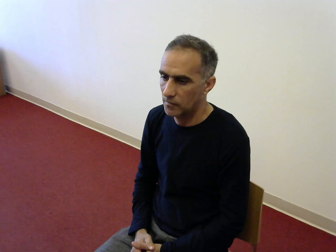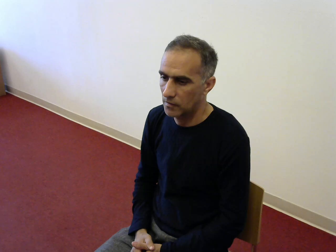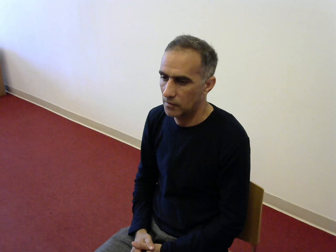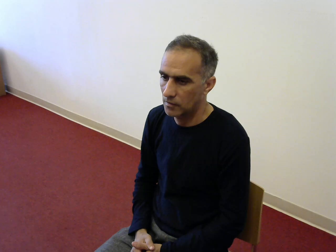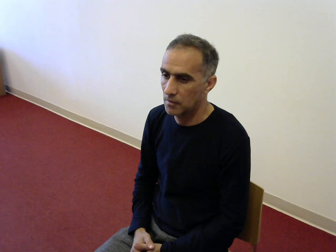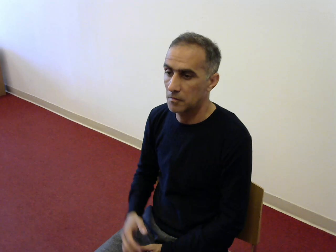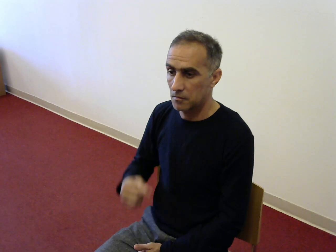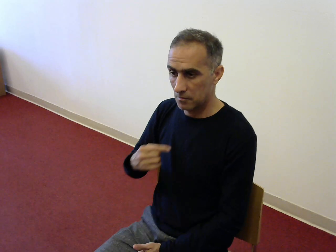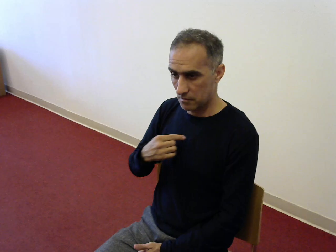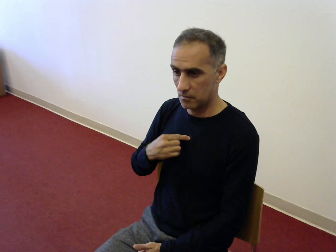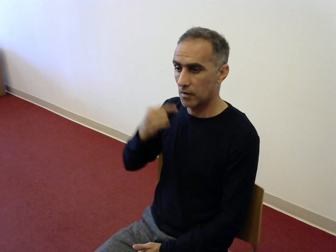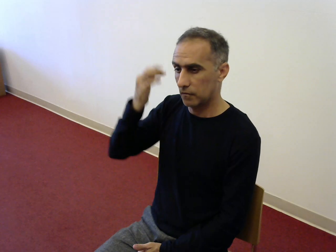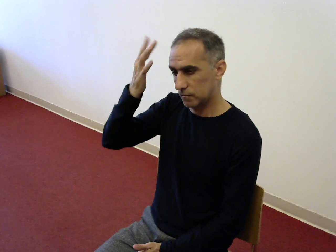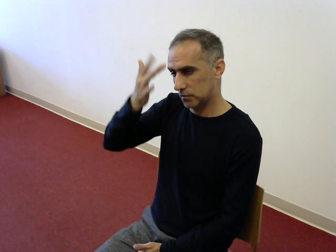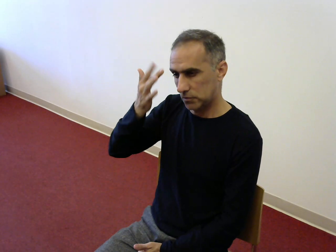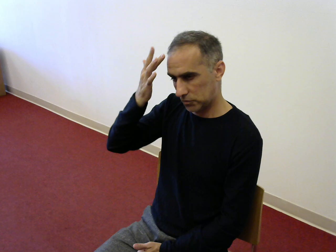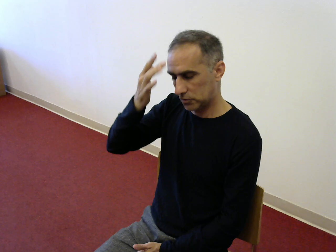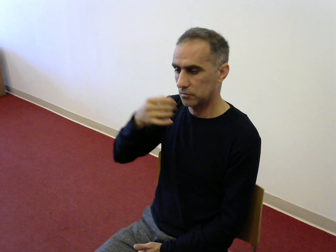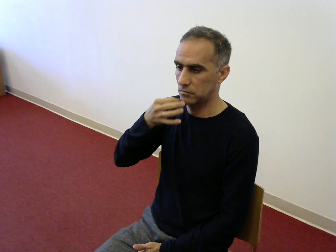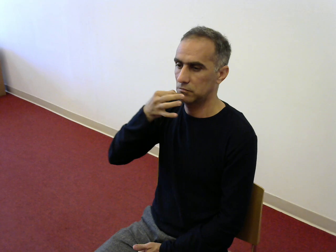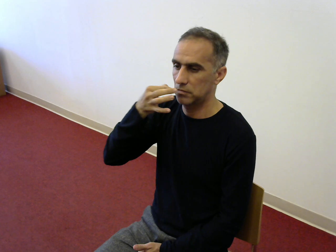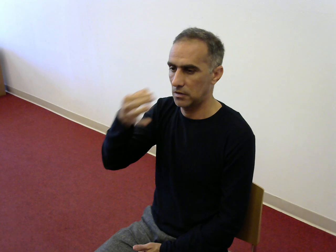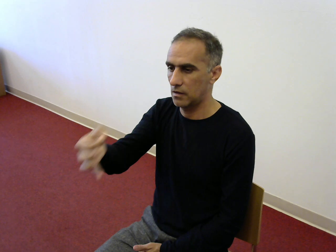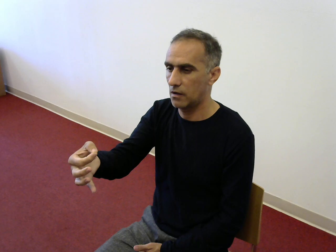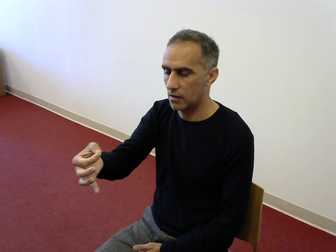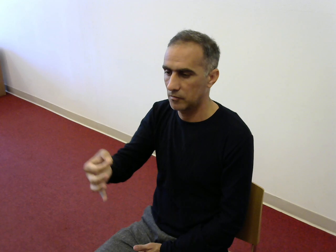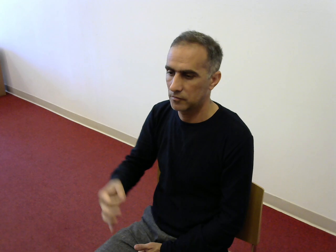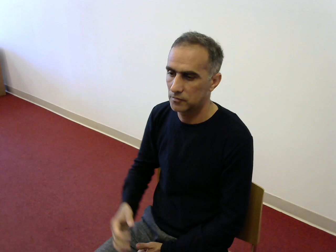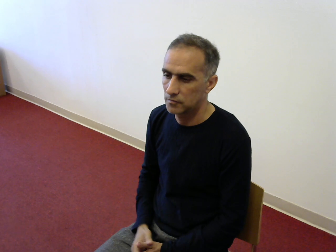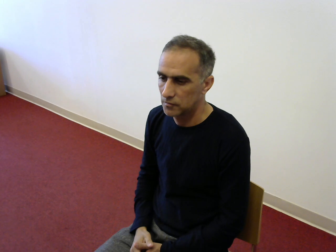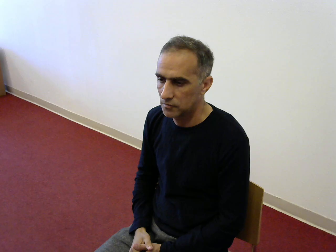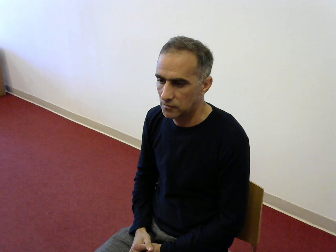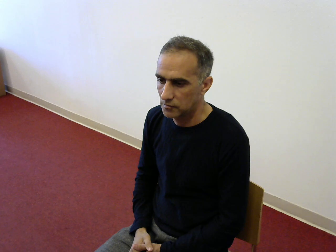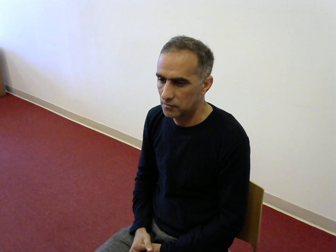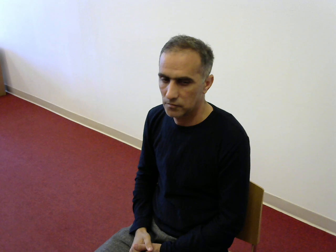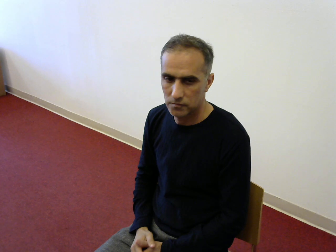Mən fikirləşim, deyərəm